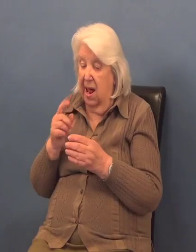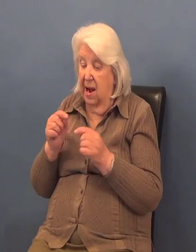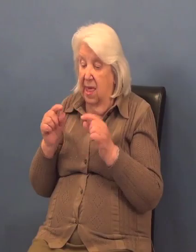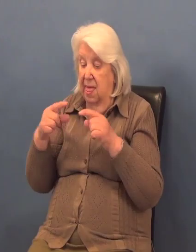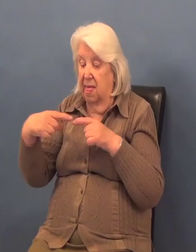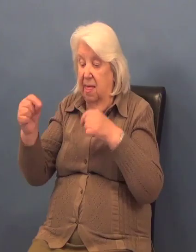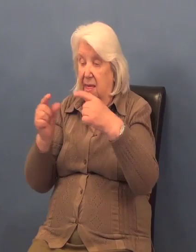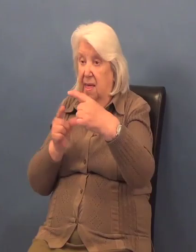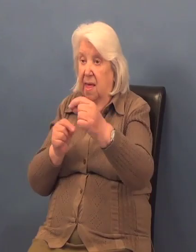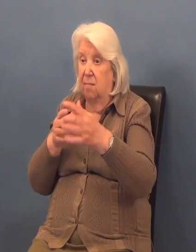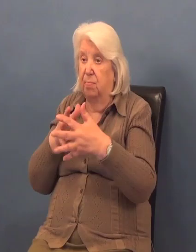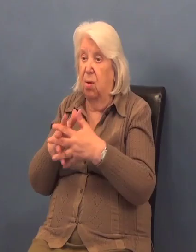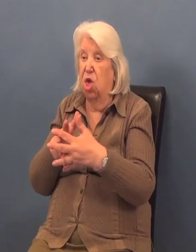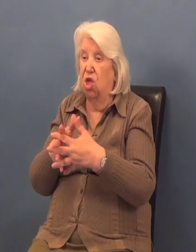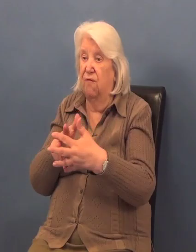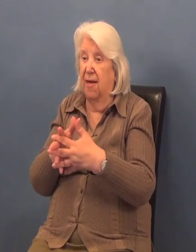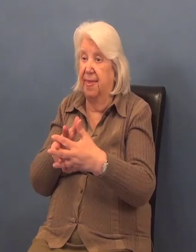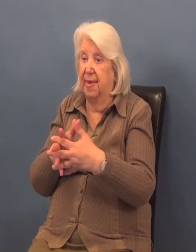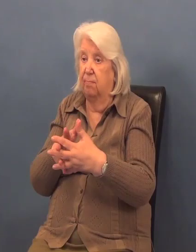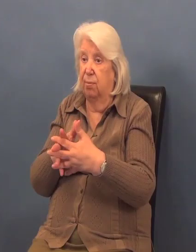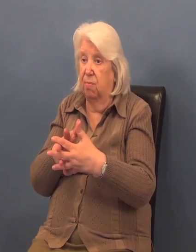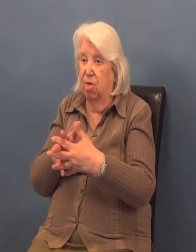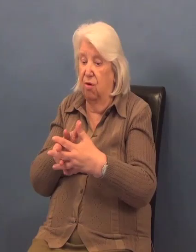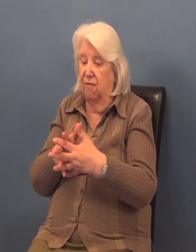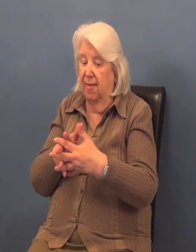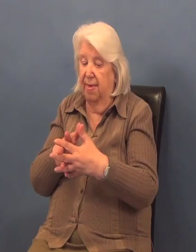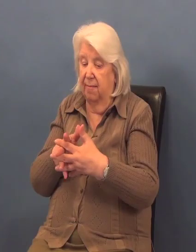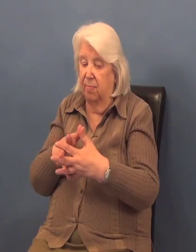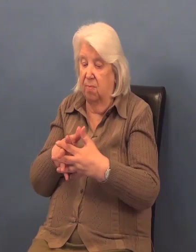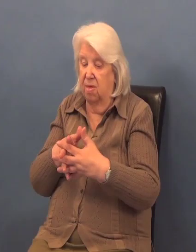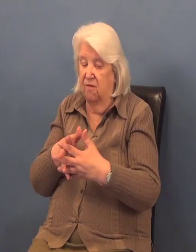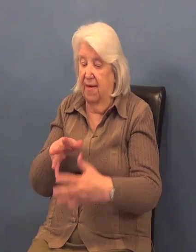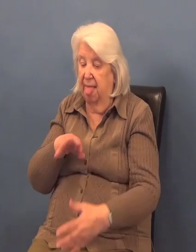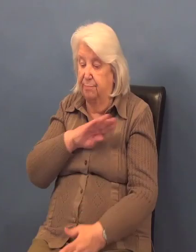Tak, ale jest oznaczone koniczyną, czyli promieniowanie.